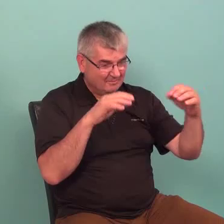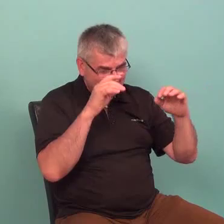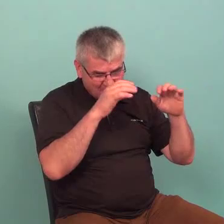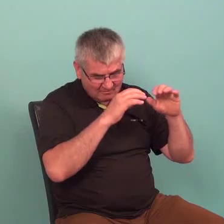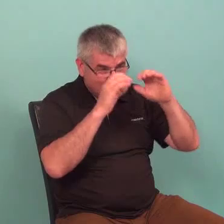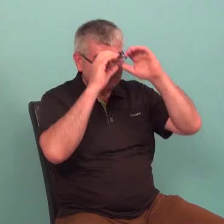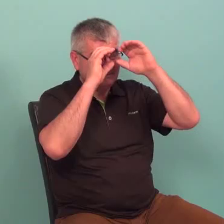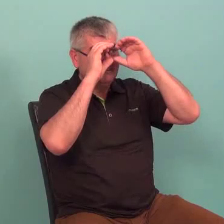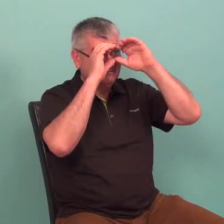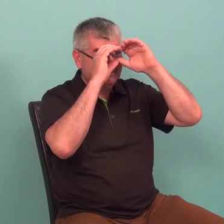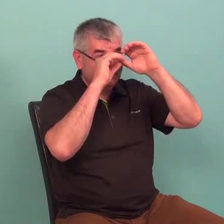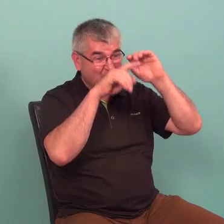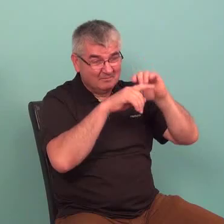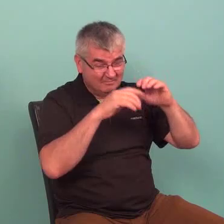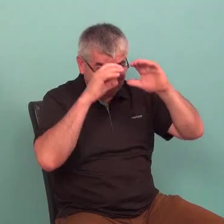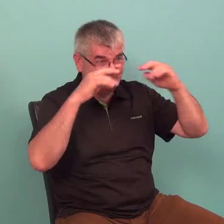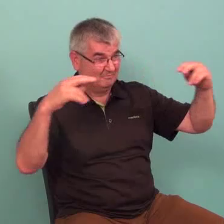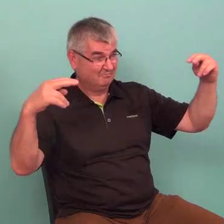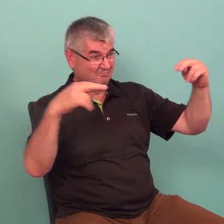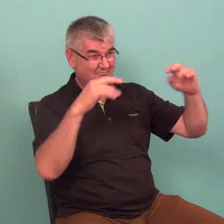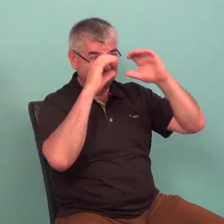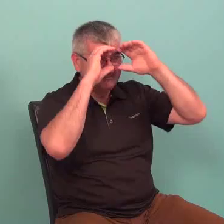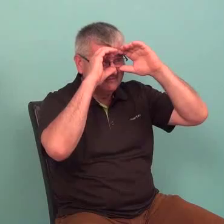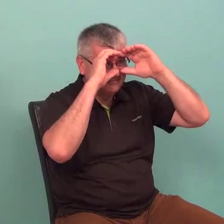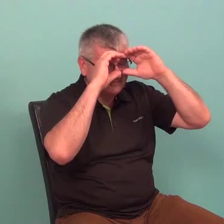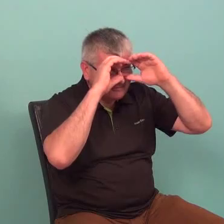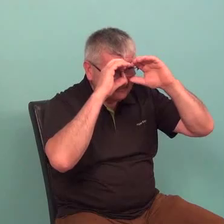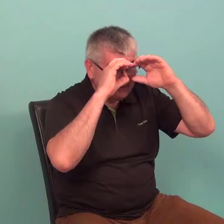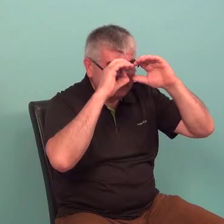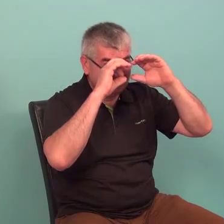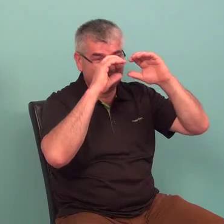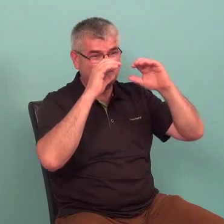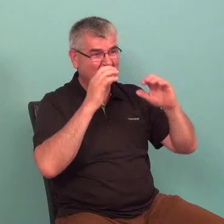Patrzy na niego przez lornetkę, ptak też ma lornetkę i ich wzrok się spotyka.